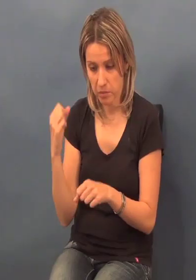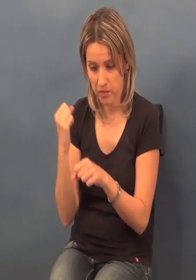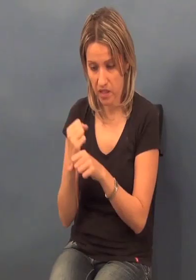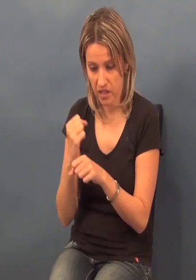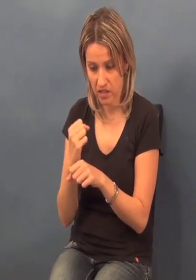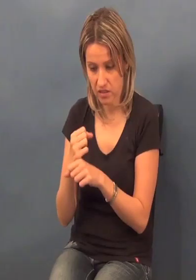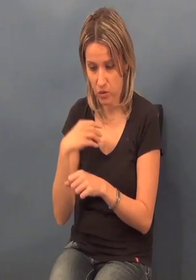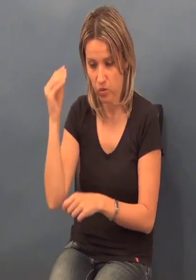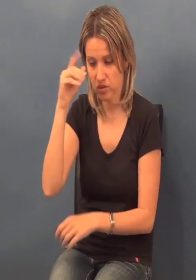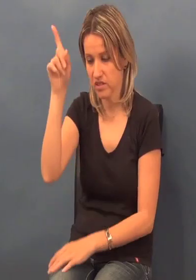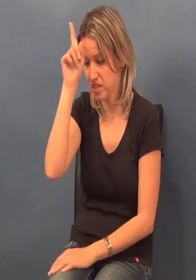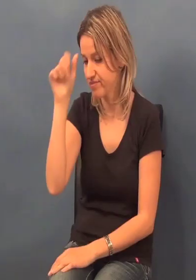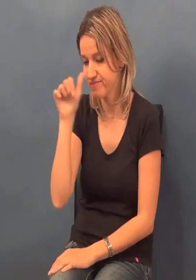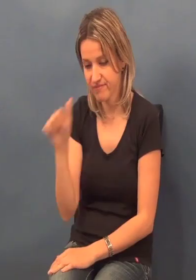Pracuję, uczę się niemieckiego.